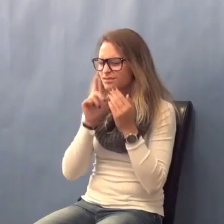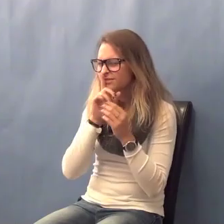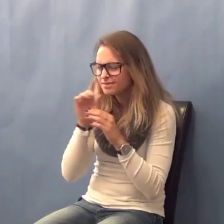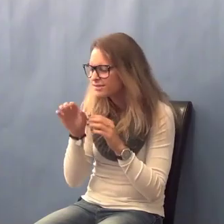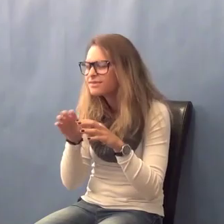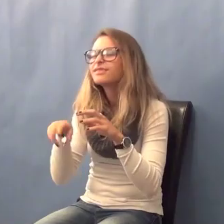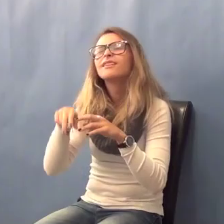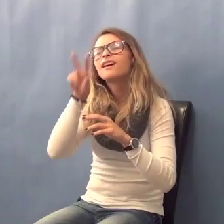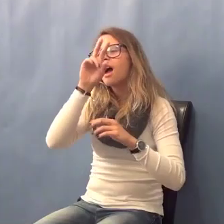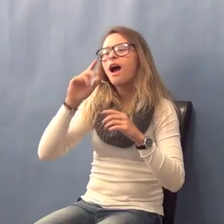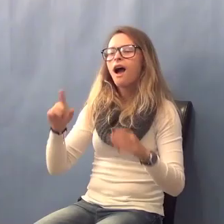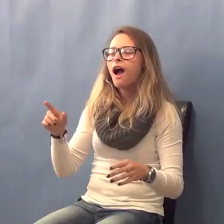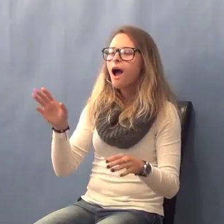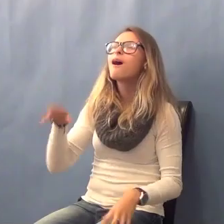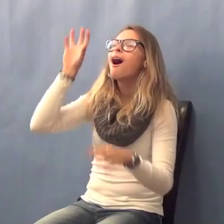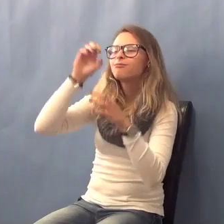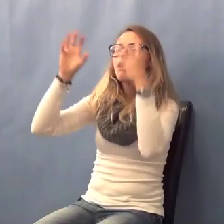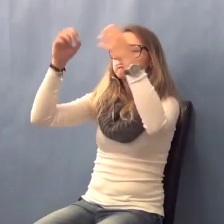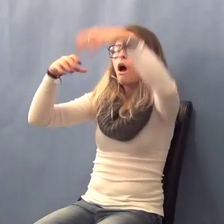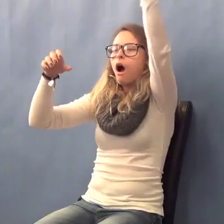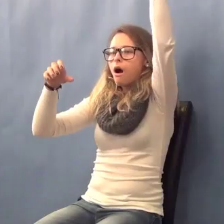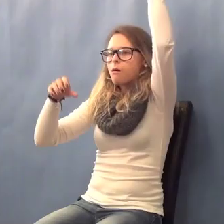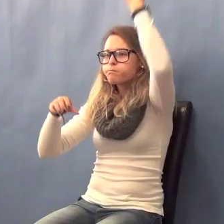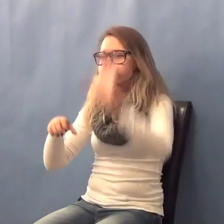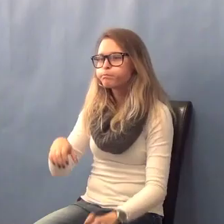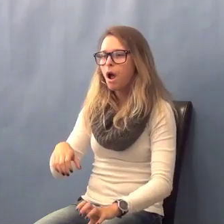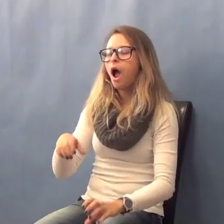Pies... chłopiec popatrzył w stronę drzewa, pies nadal szczekał, i nagle ten ul spadł na ziemię.